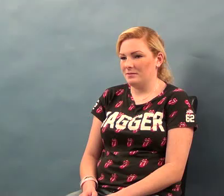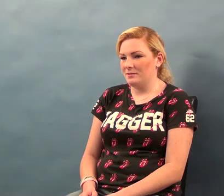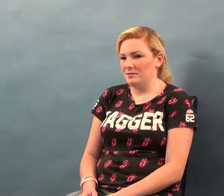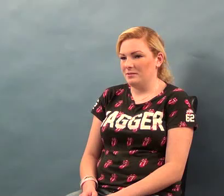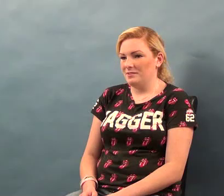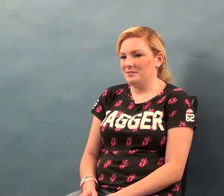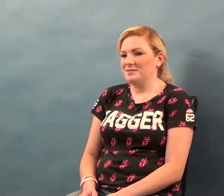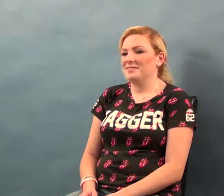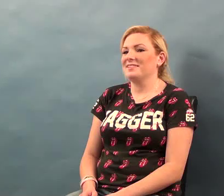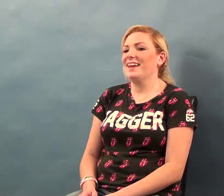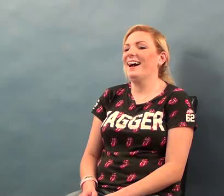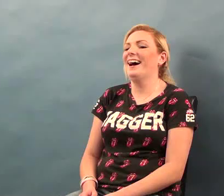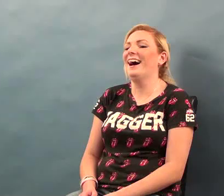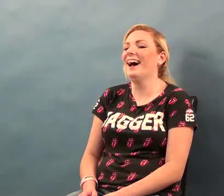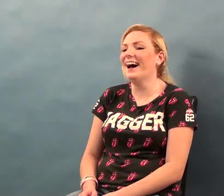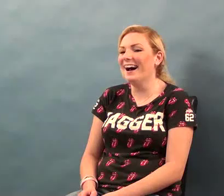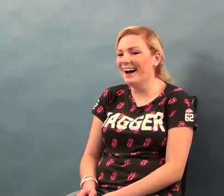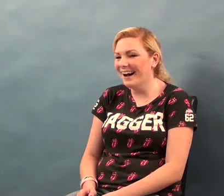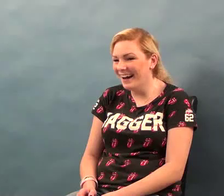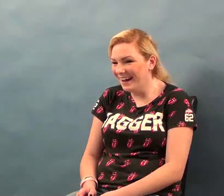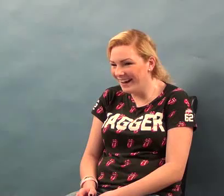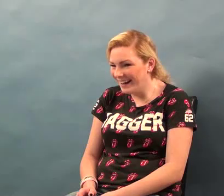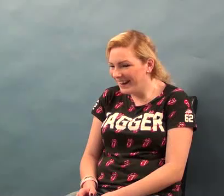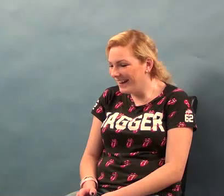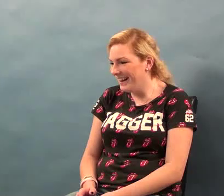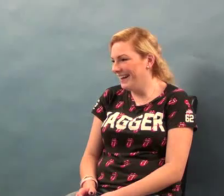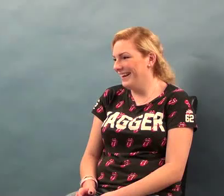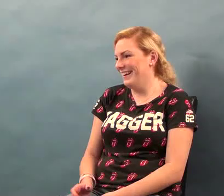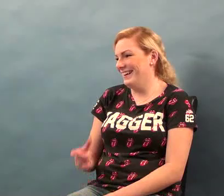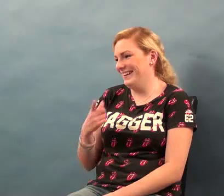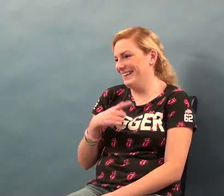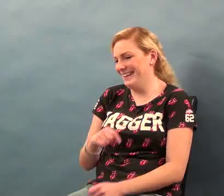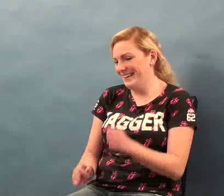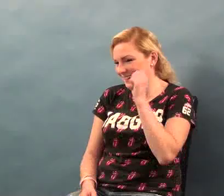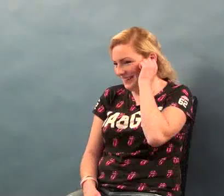Rower widzę, że normalnie, wolno. Trzeba trzymać kierownicę i trochę się przechylać do przodu wioząc dziecko z tyłu.